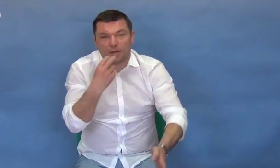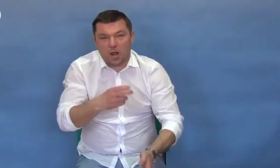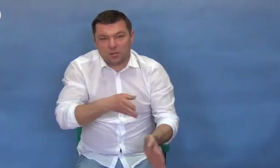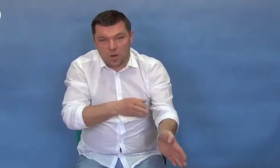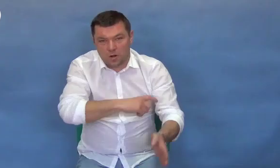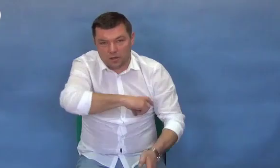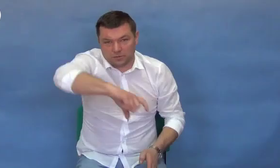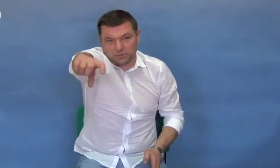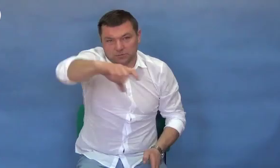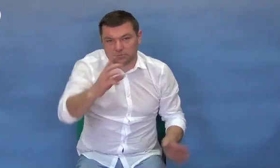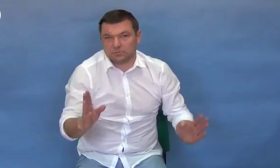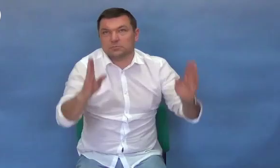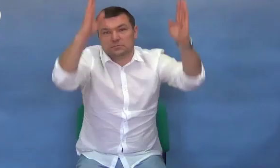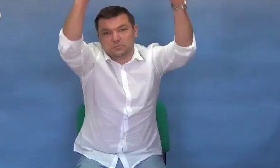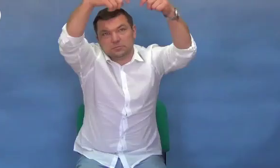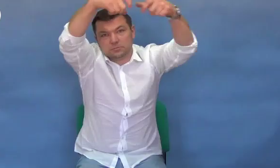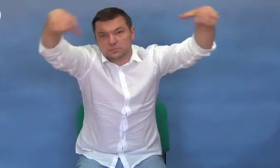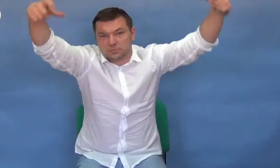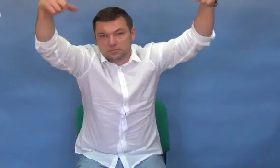Trakcje kolejowe na słupach nad torami.